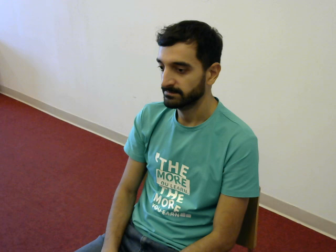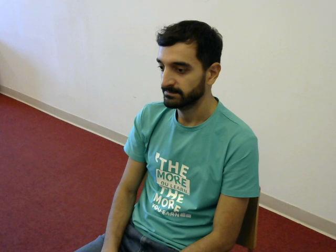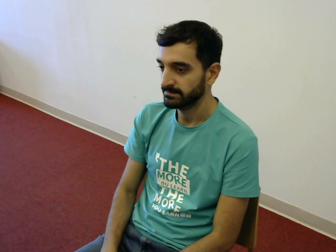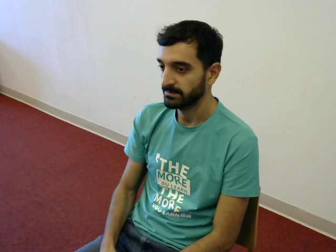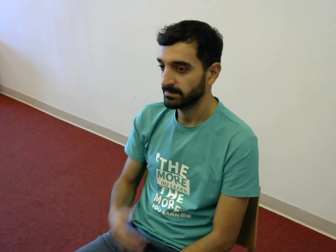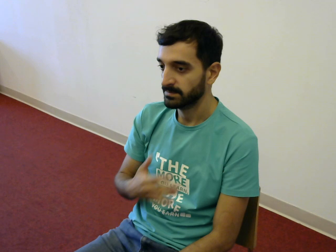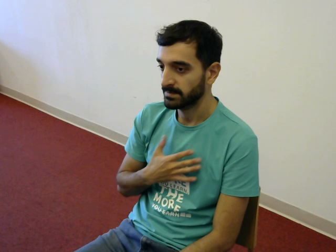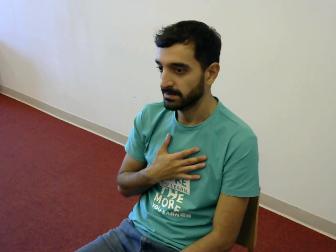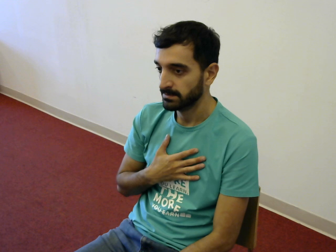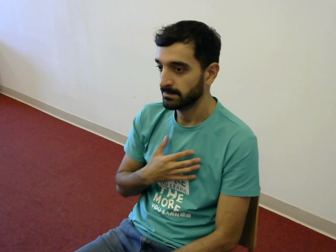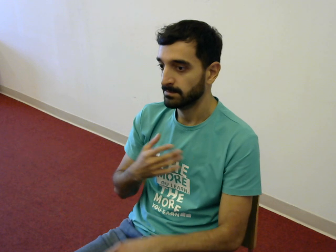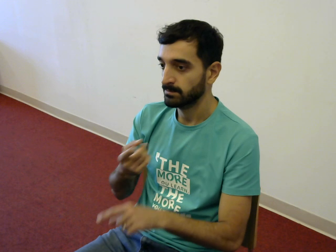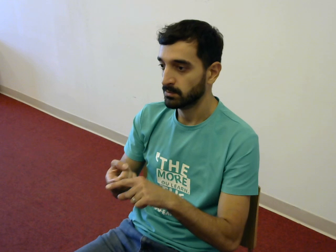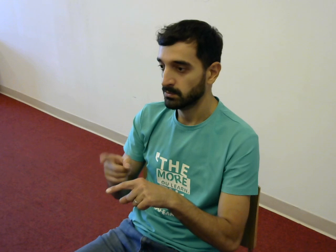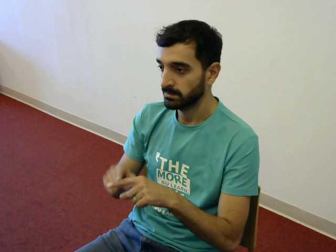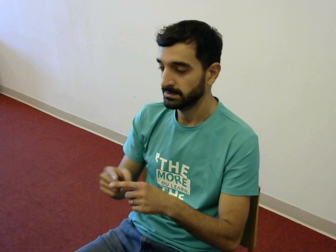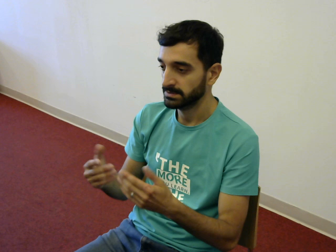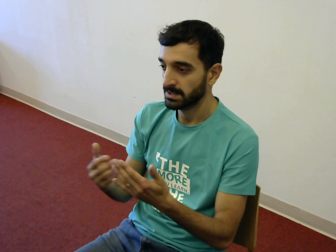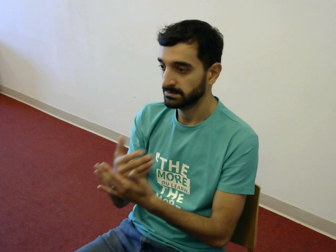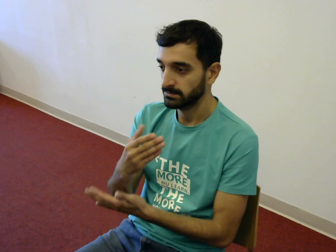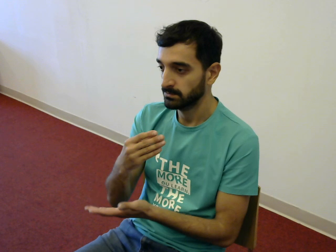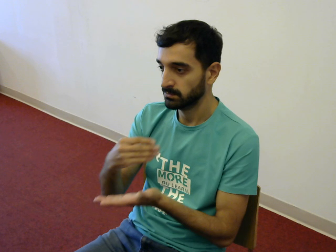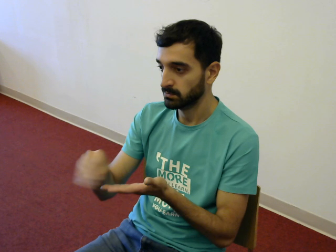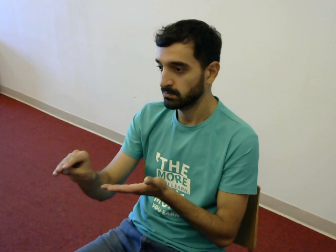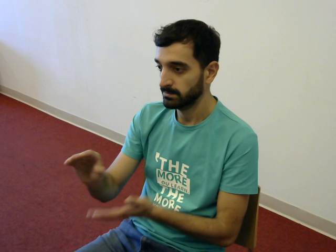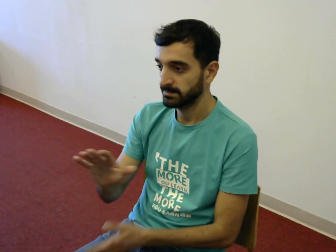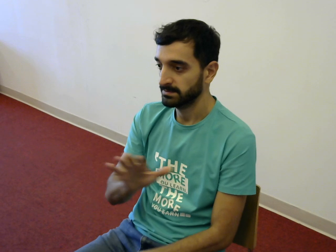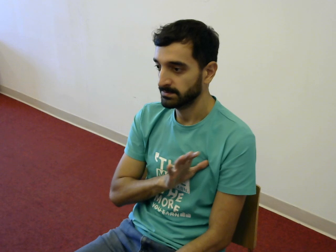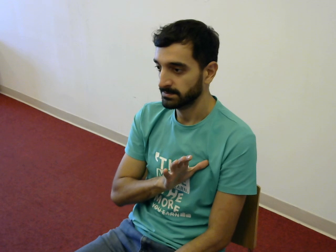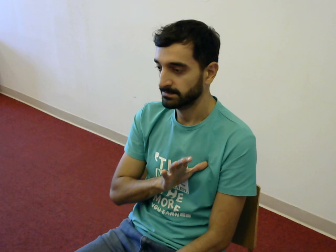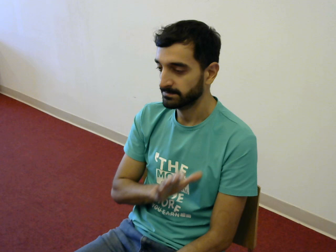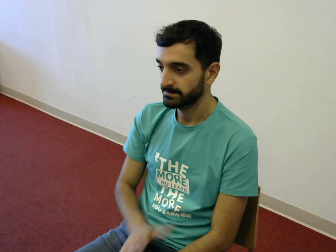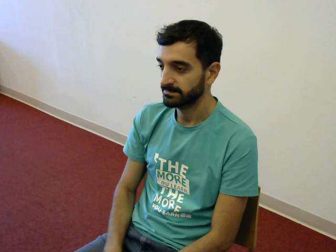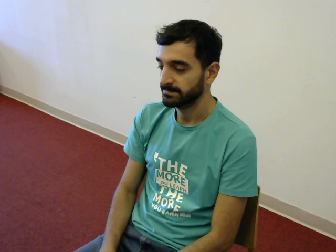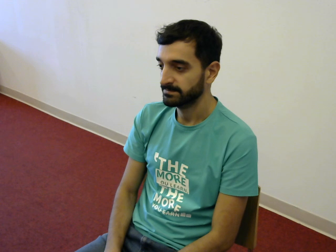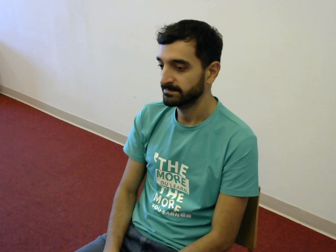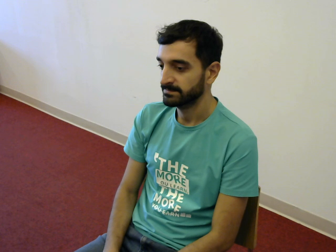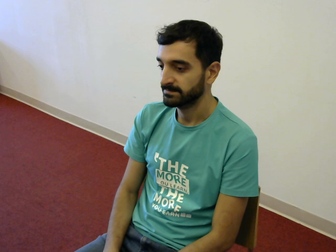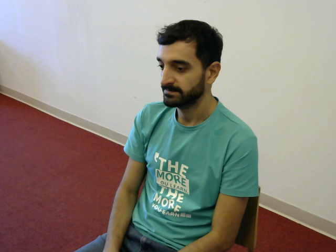Mən bunu yeni almışam